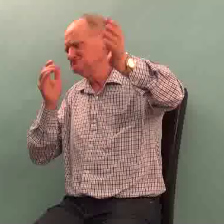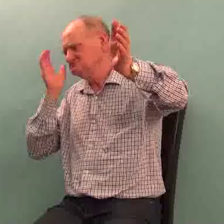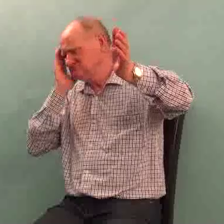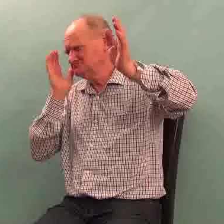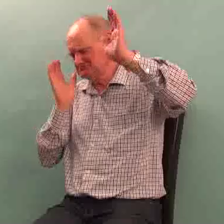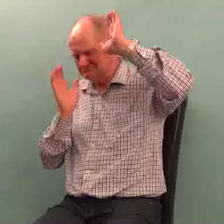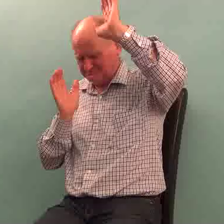Poszedł.